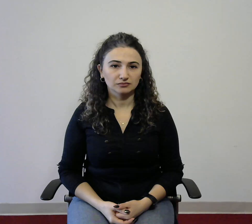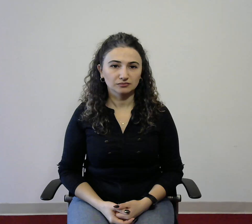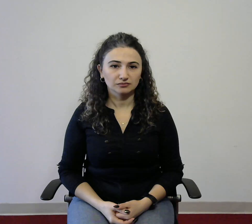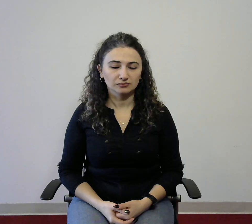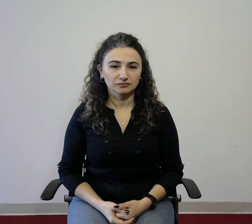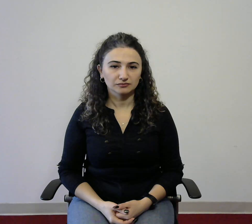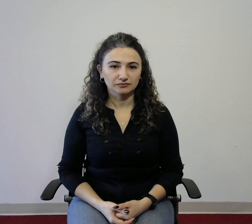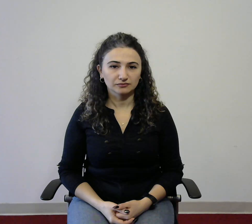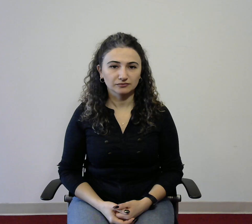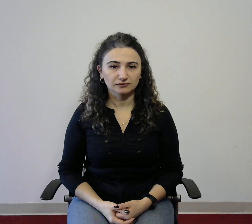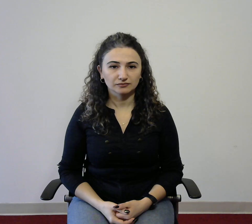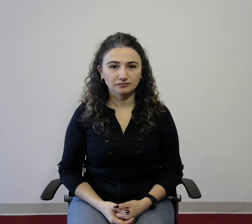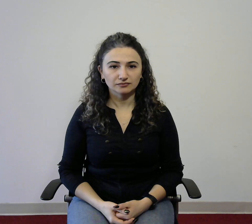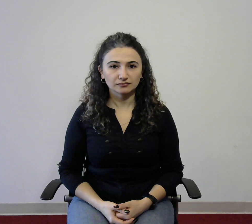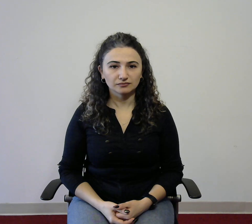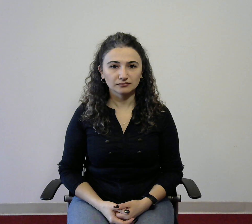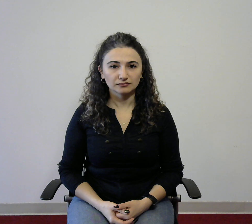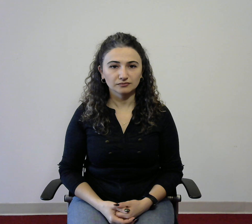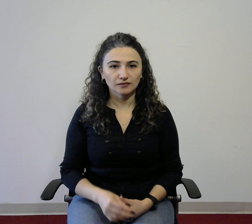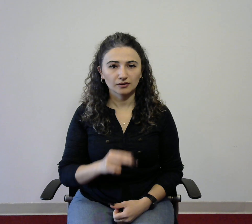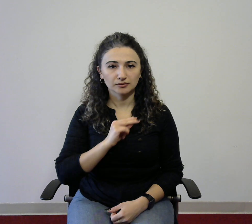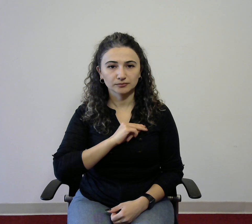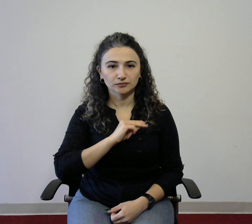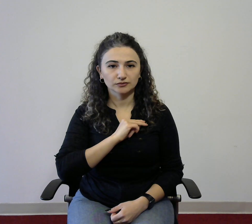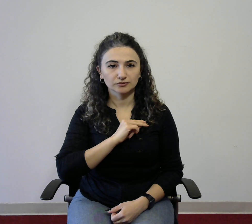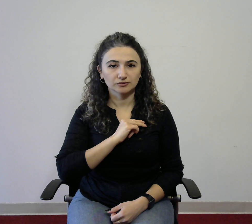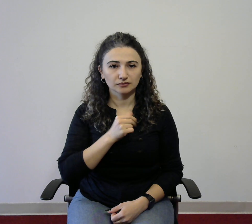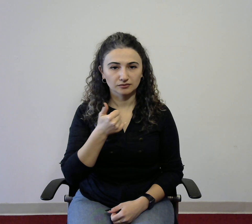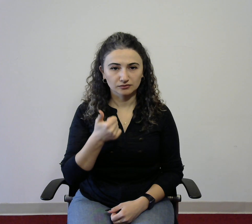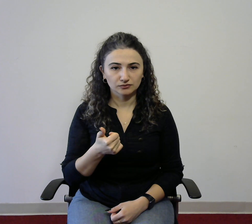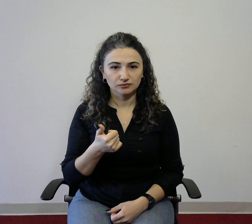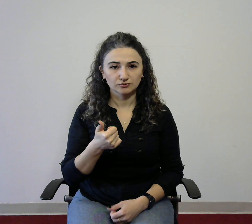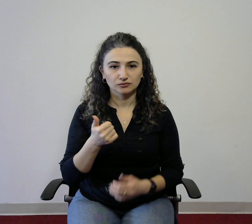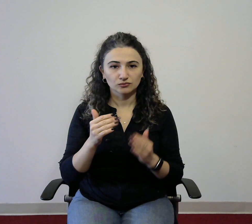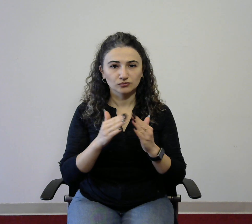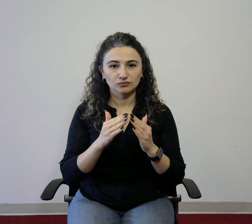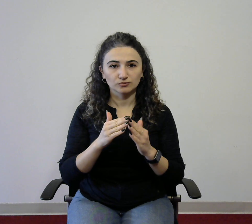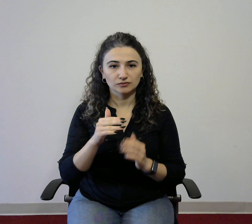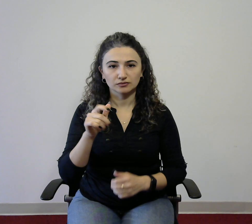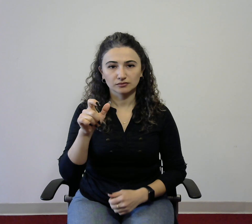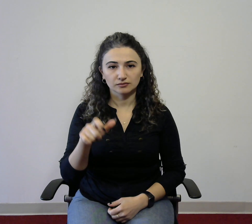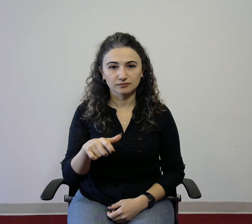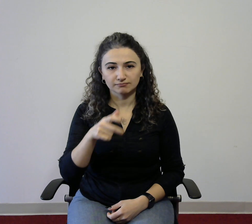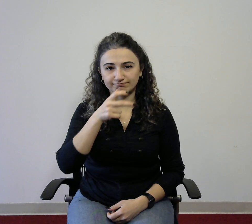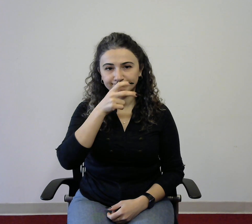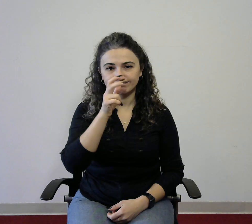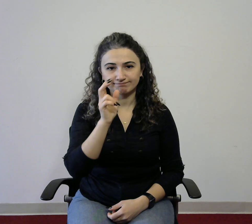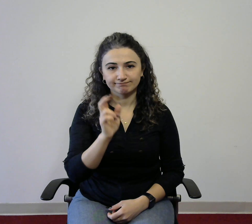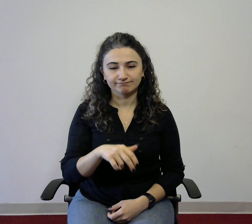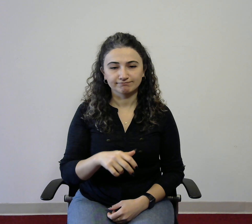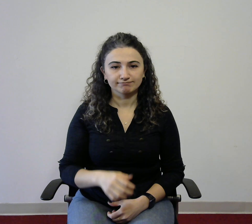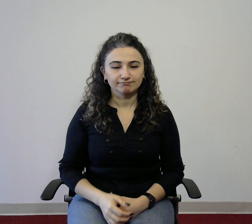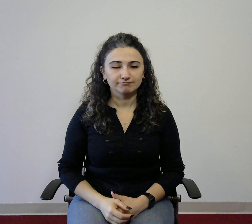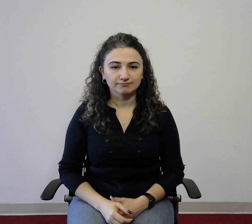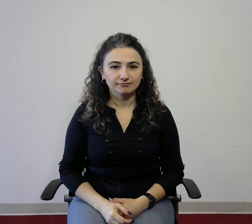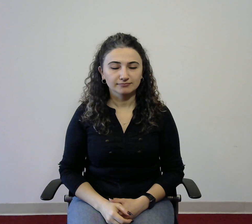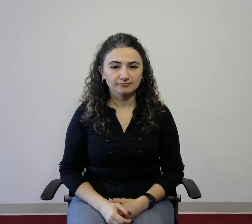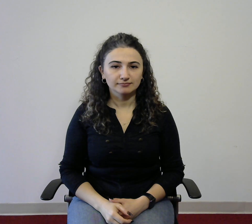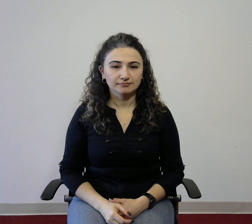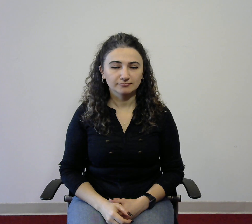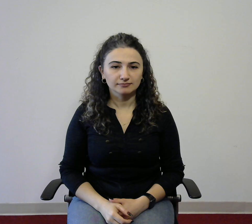İşləmək yaxşıdır, evdə adam darıxır